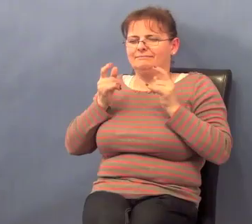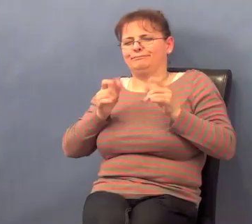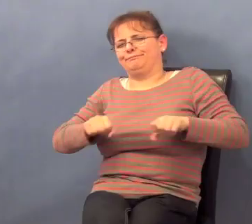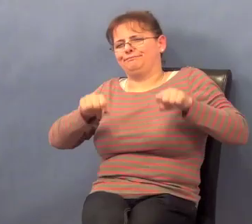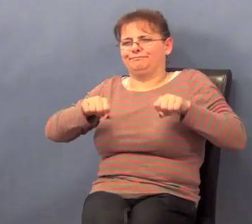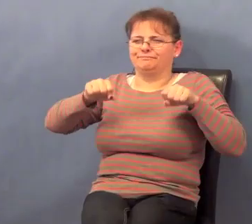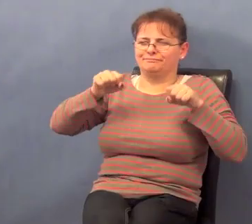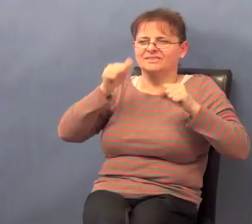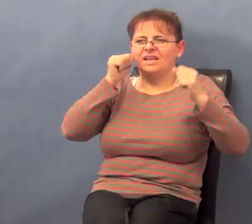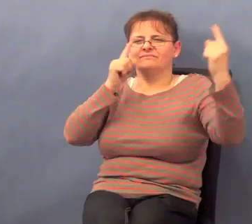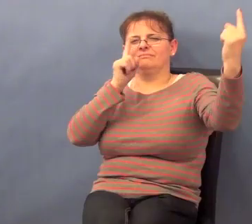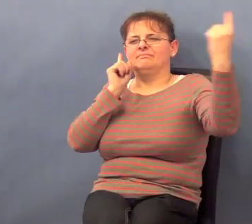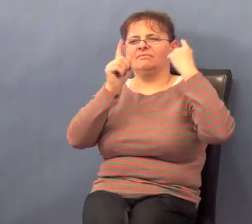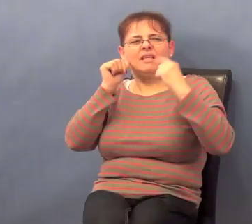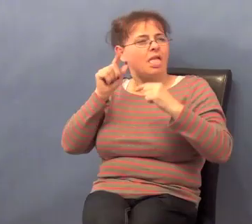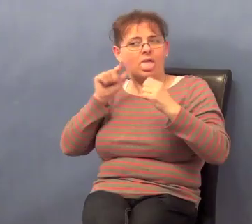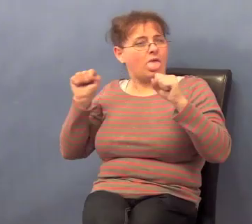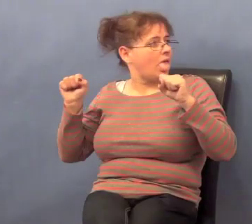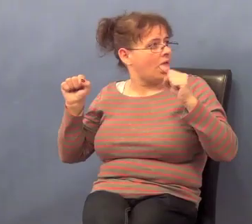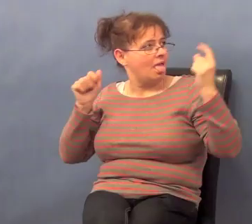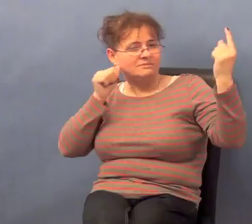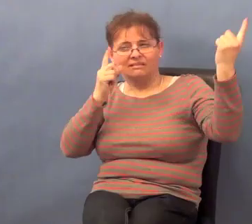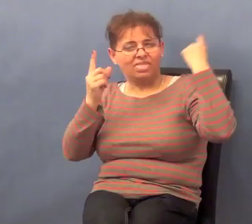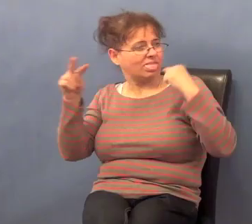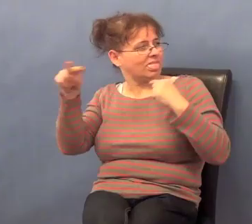Jedzie i z naprzeciwka zbliża się dziewczyna, mijają się, a chłopiec gapi się na nią odwracając się.